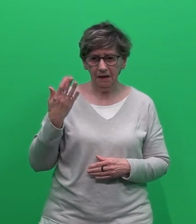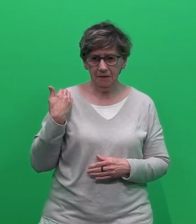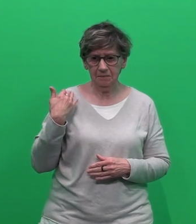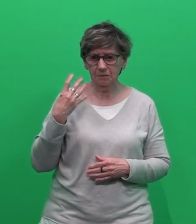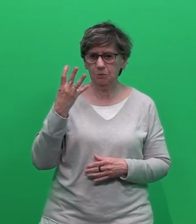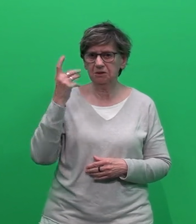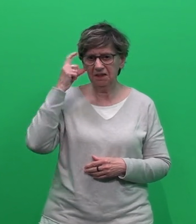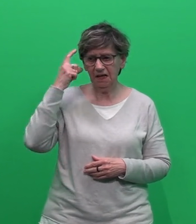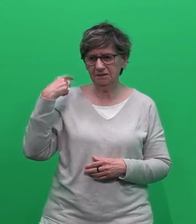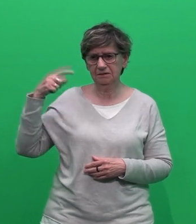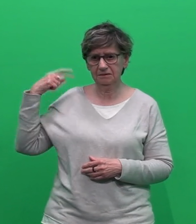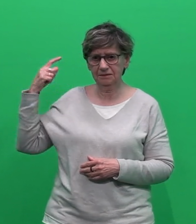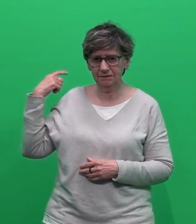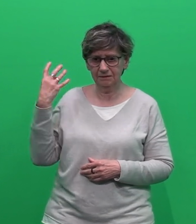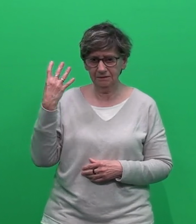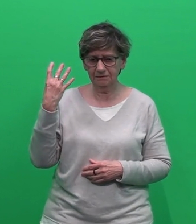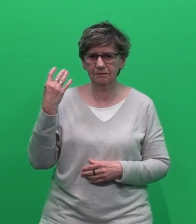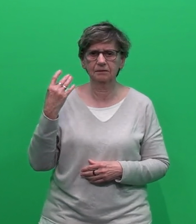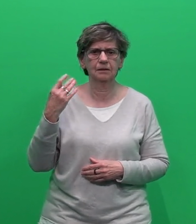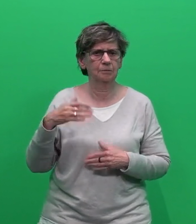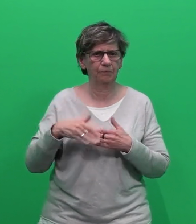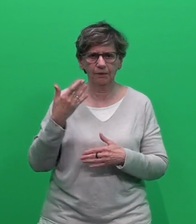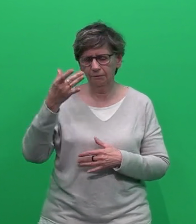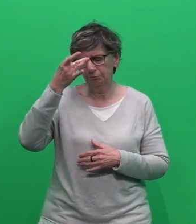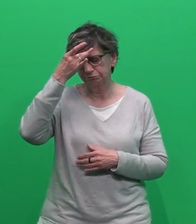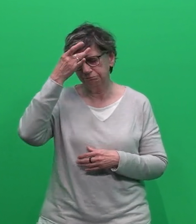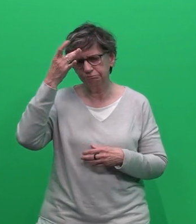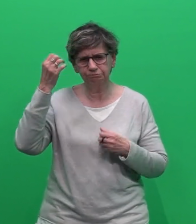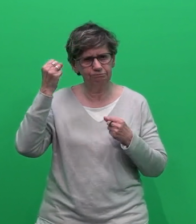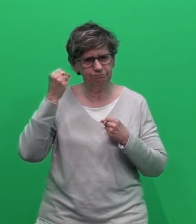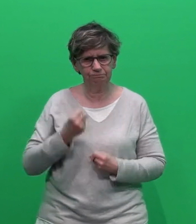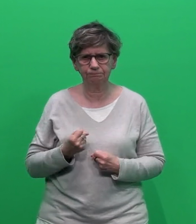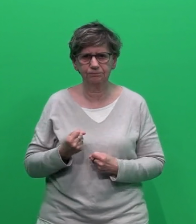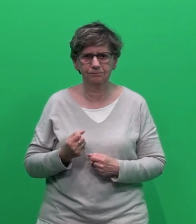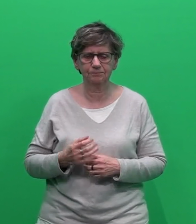Fa quatre dies, quatre dies, que em va començar el mal de cap fort.